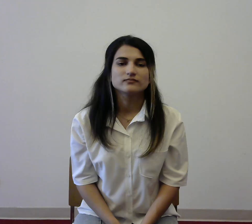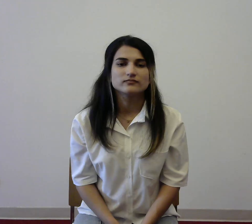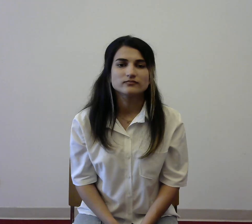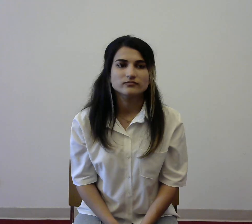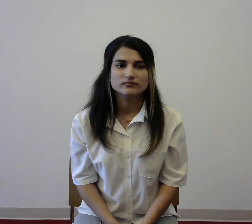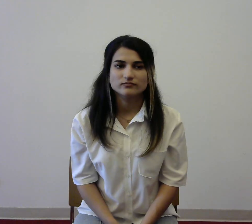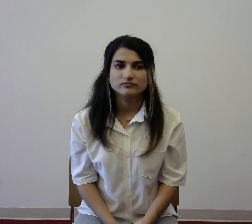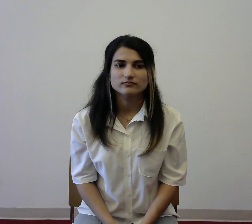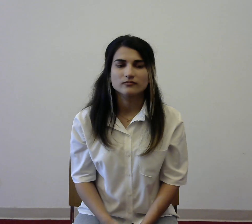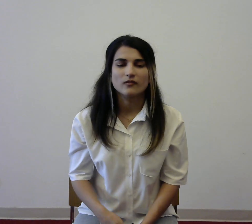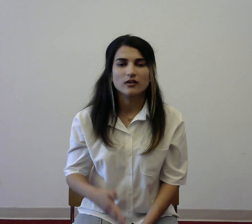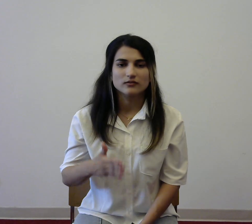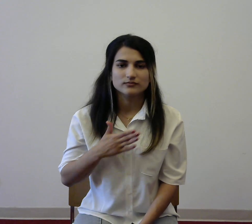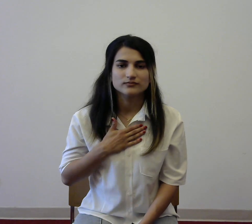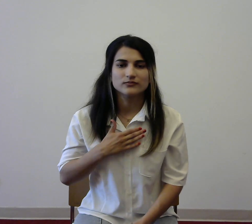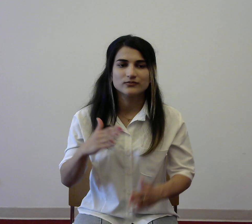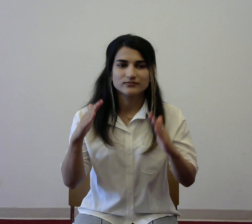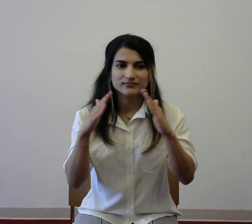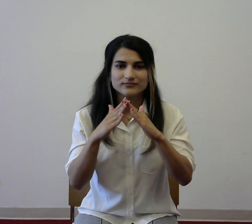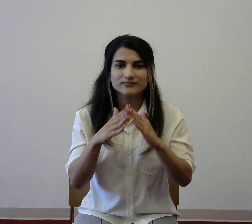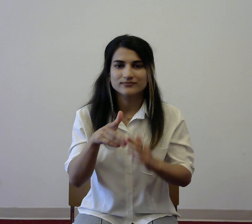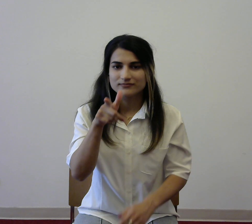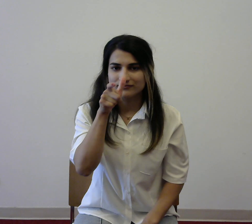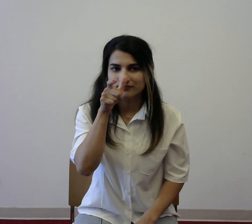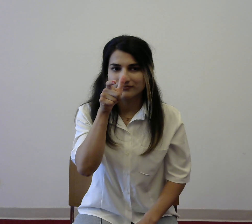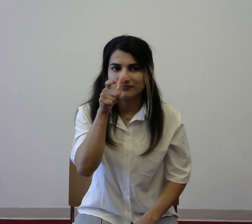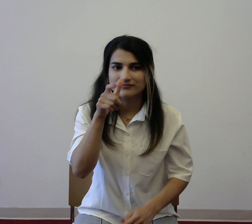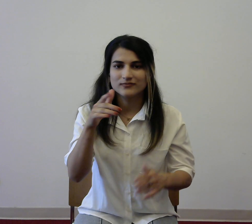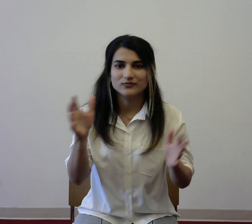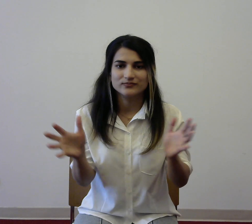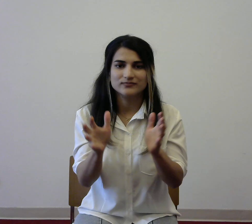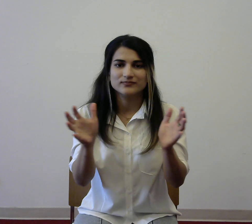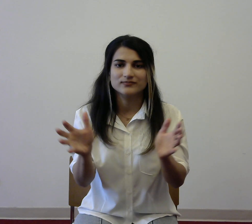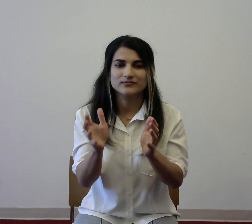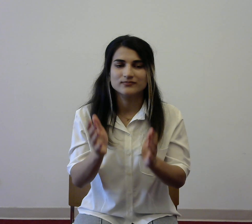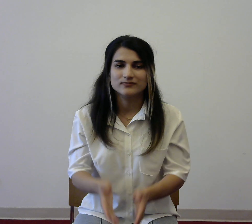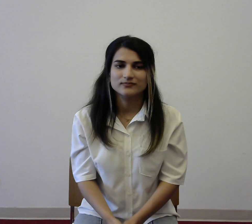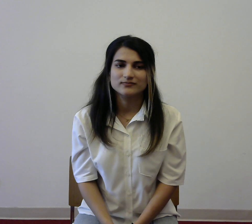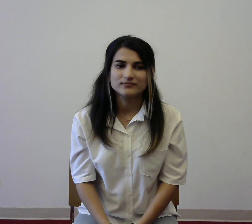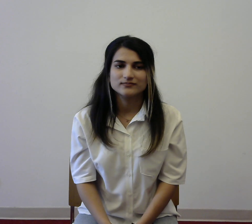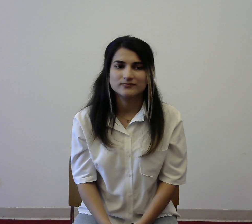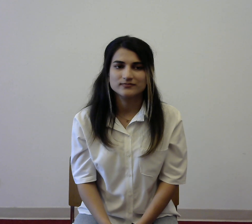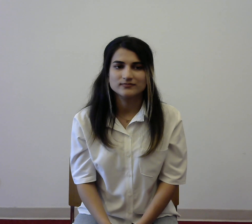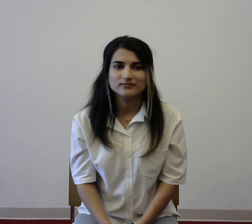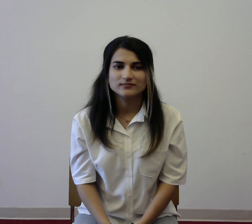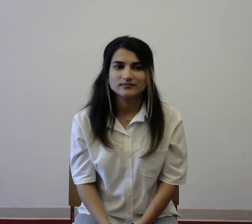Mən evdə it saxlayıram